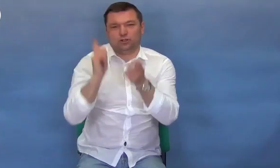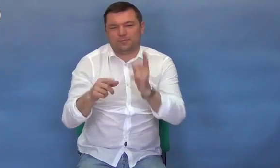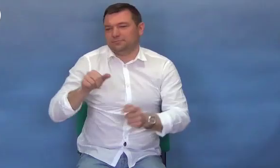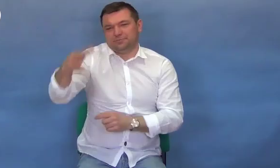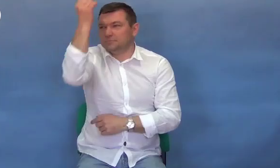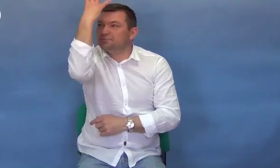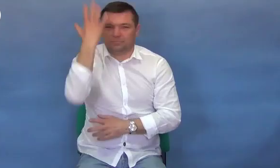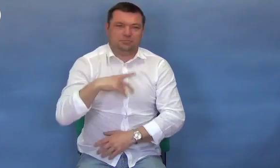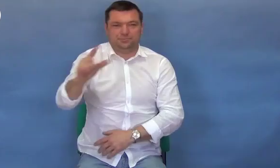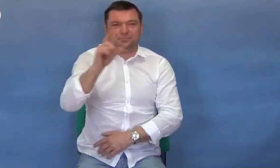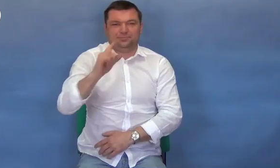Ludzie się mogą szybko wymieniać.